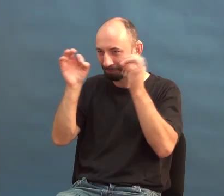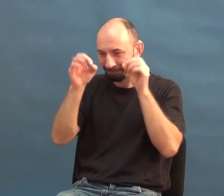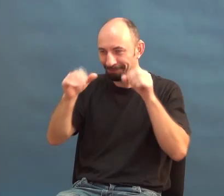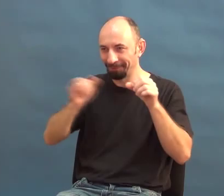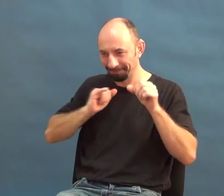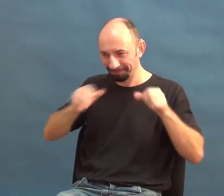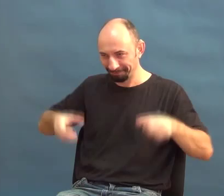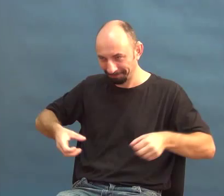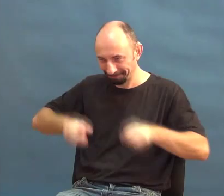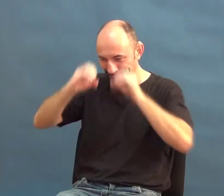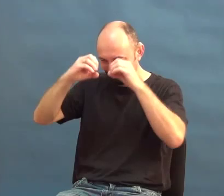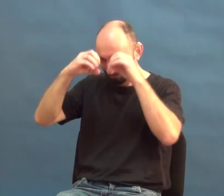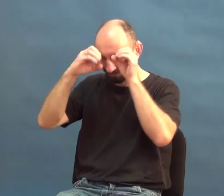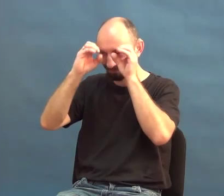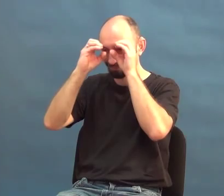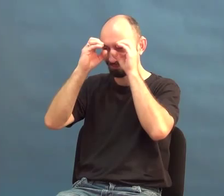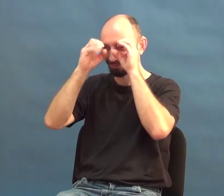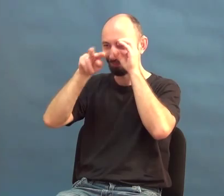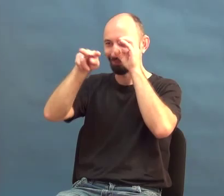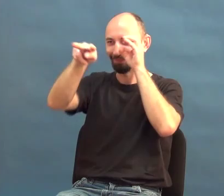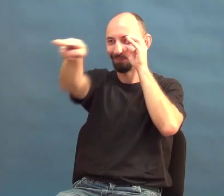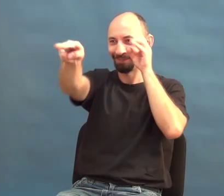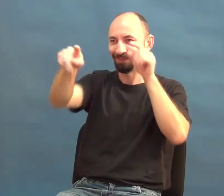Na wszelki wypadek bierze lornetkę i patrzy przez nią na wprost.